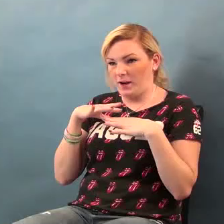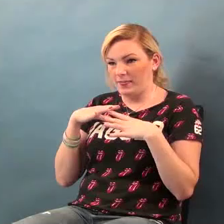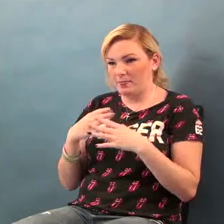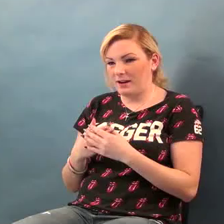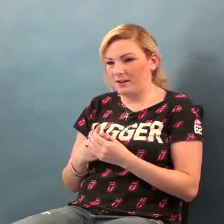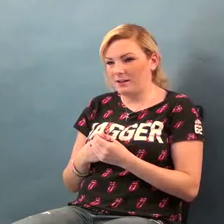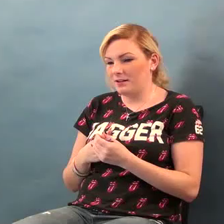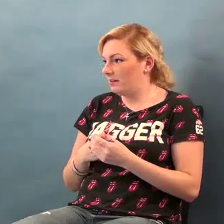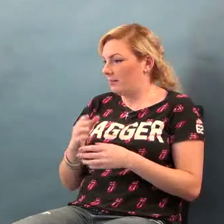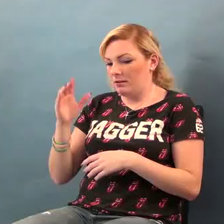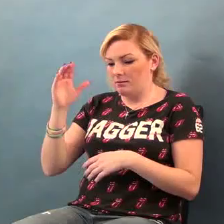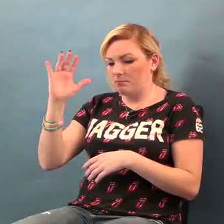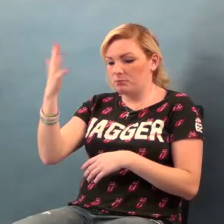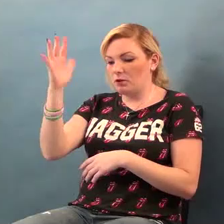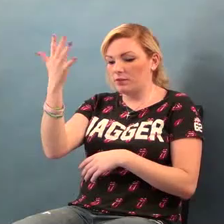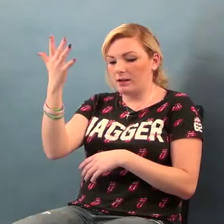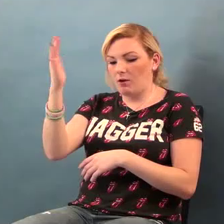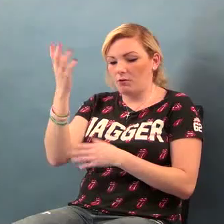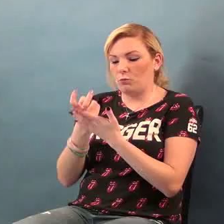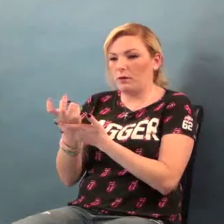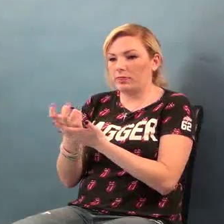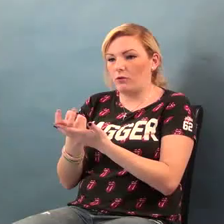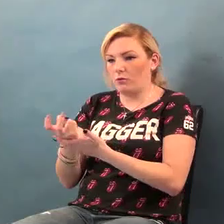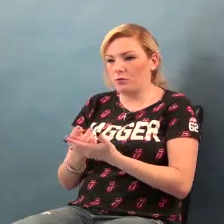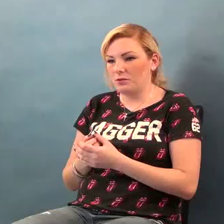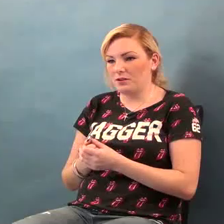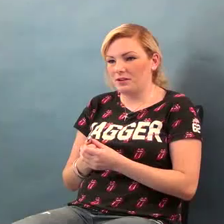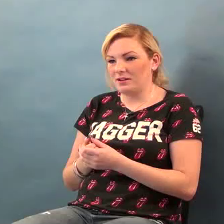Co robisz dwunastego lutego?